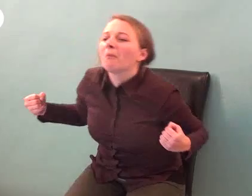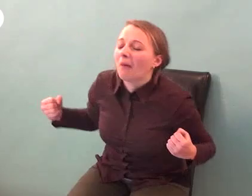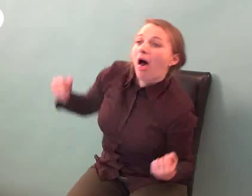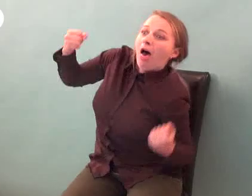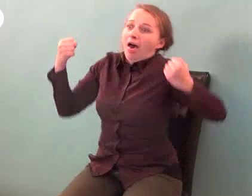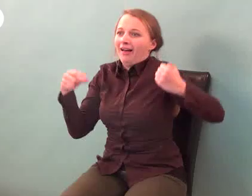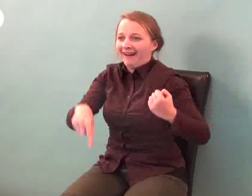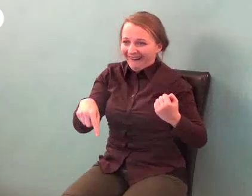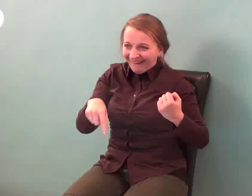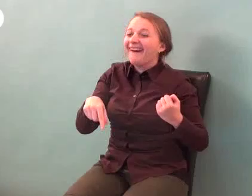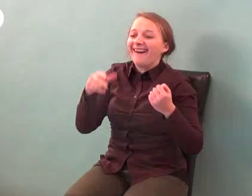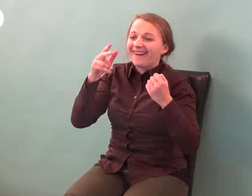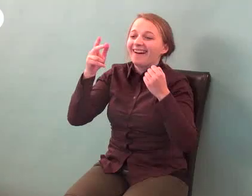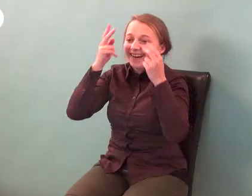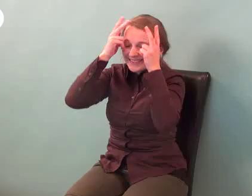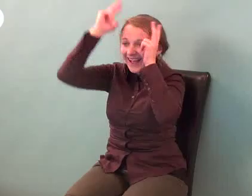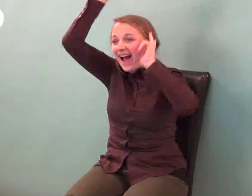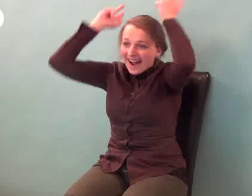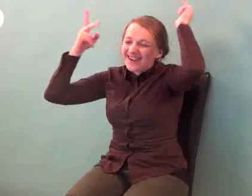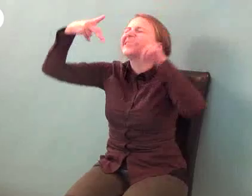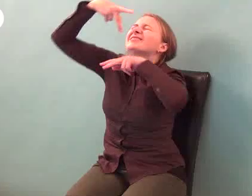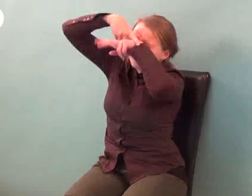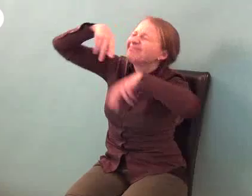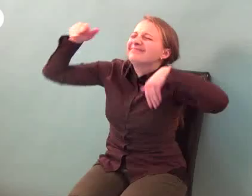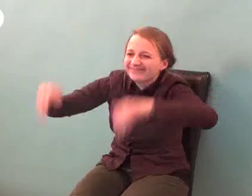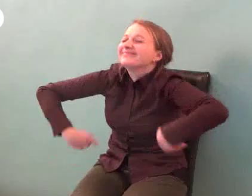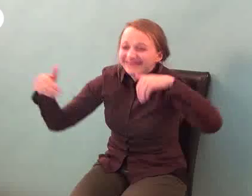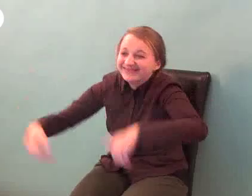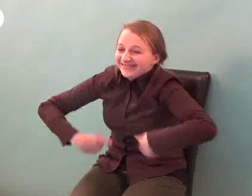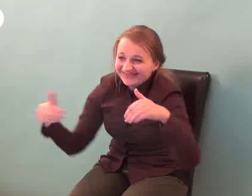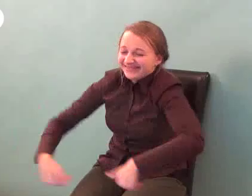Okazało się, że to były rogi jelenia, który potem biegł nic nie widząc.